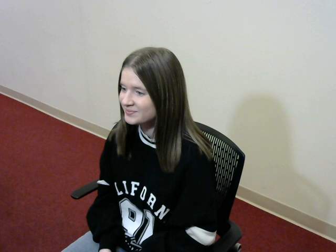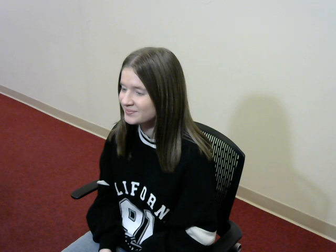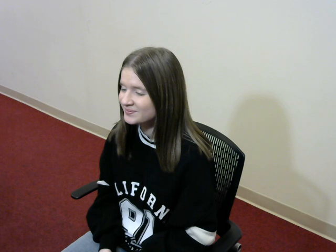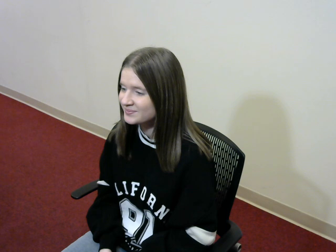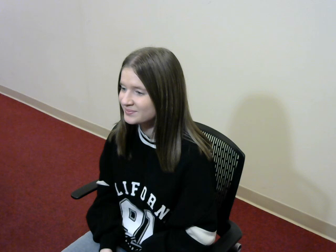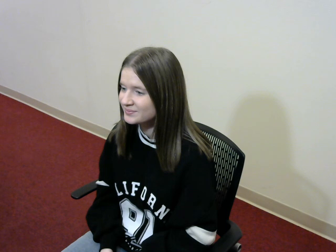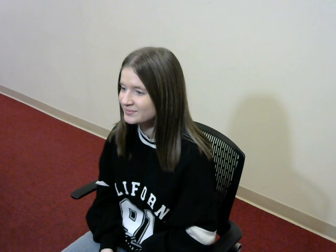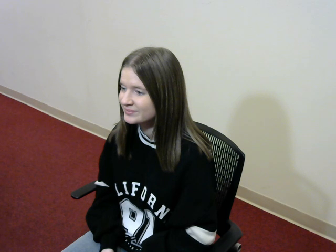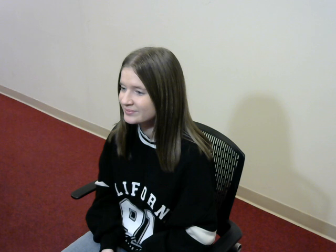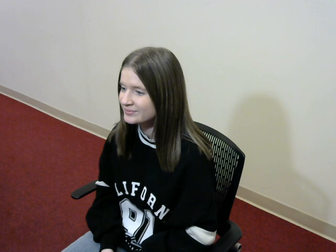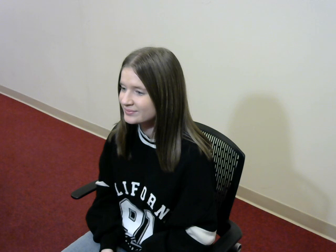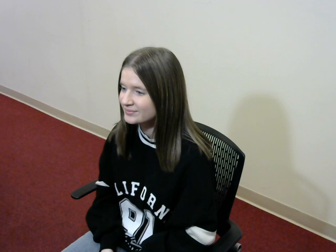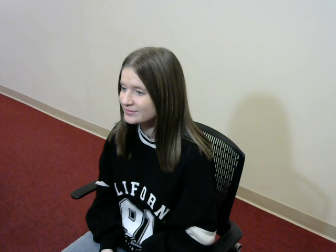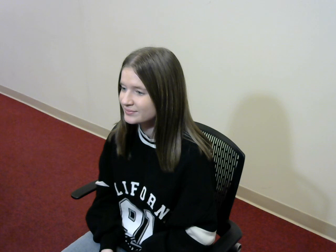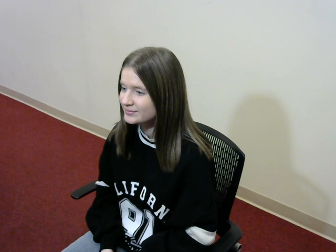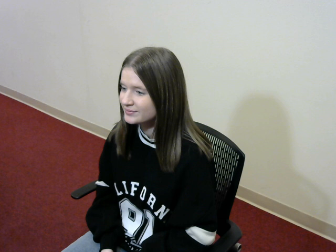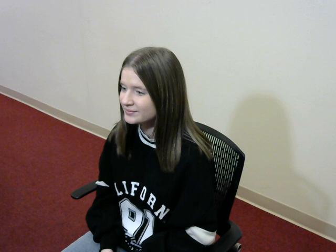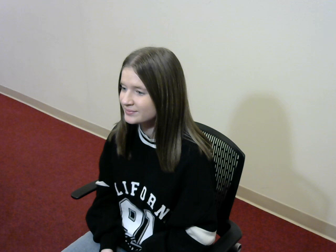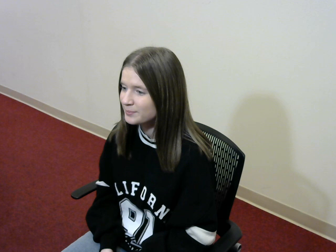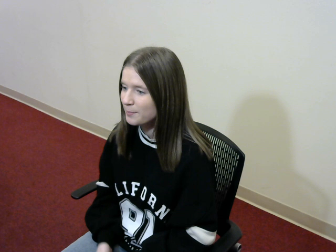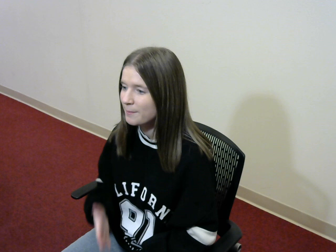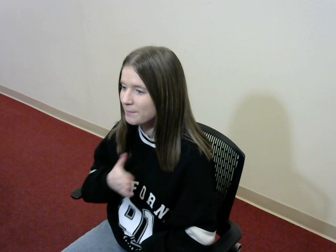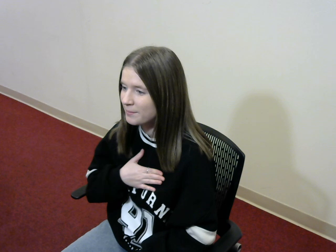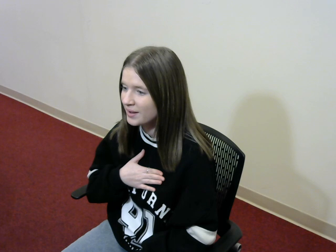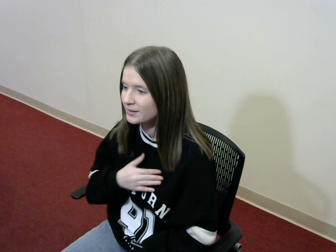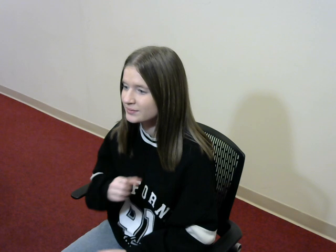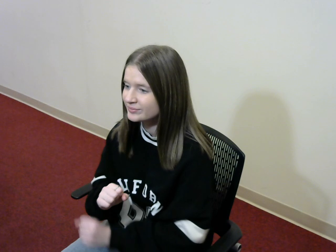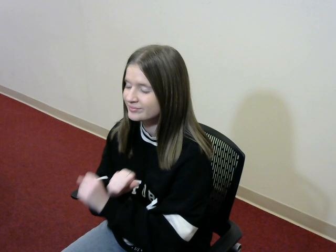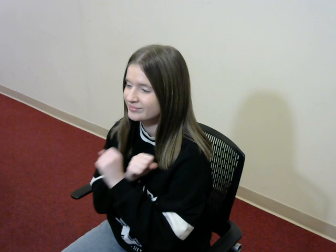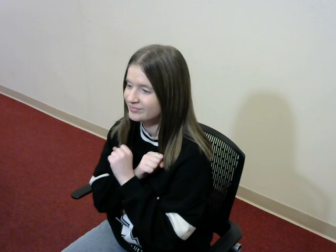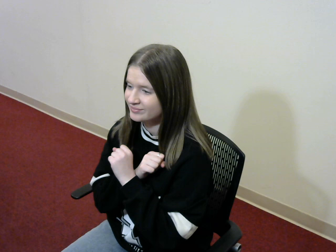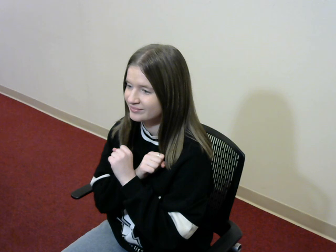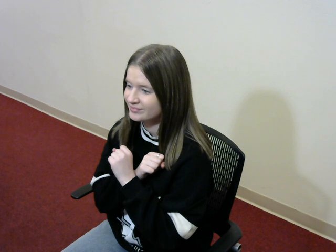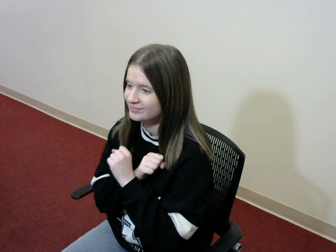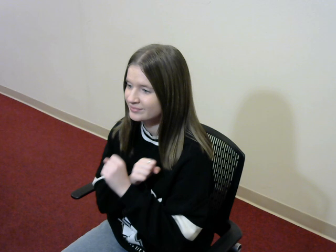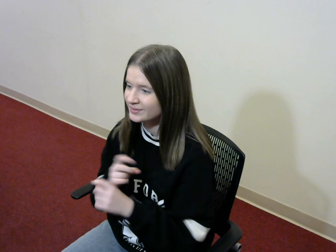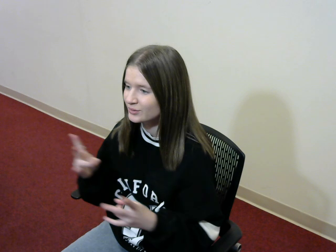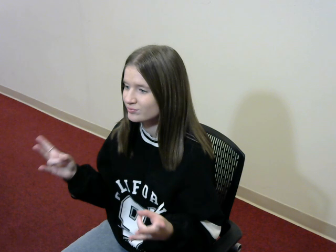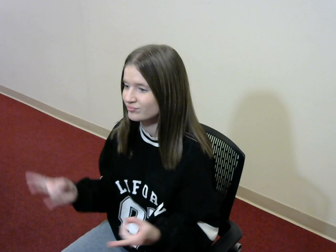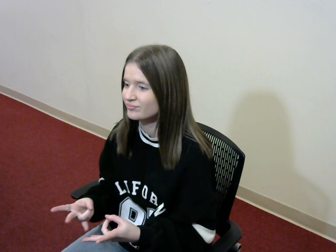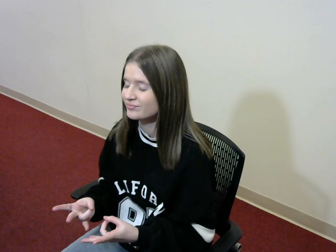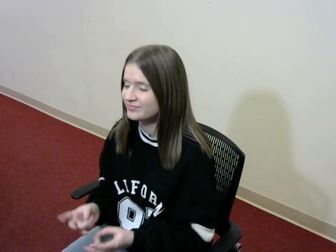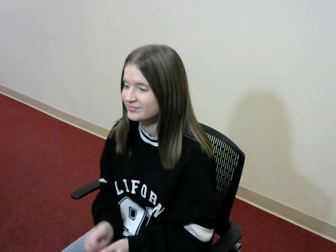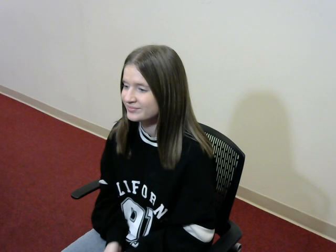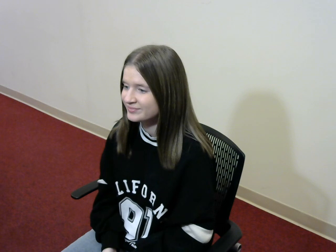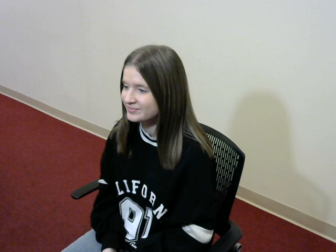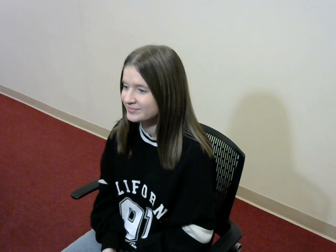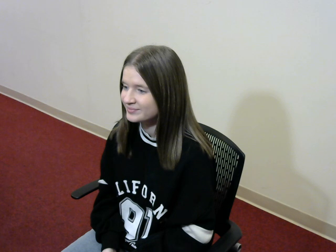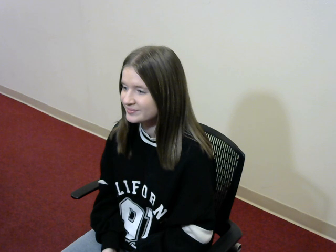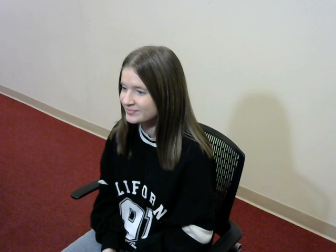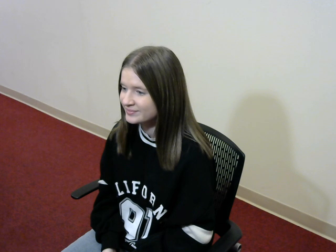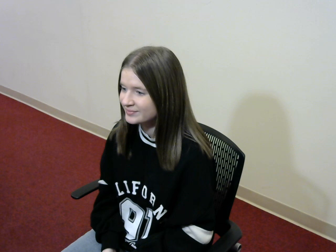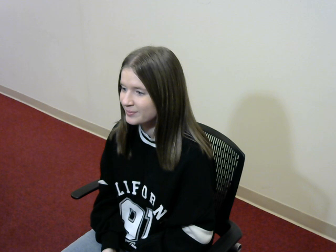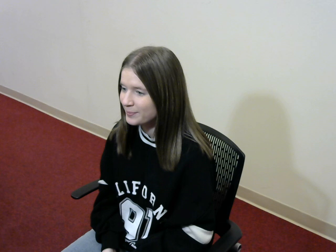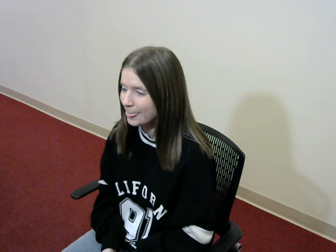Mənə istirahət etmək lazımdır